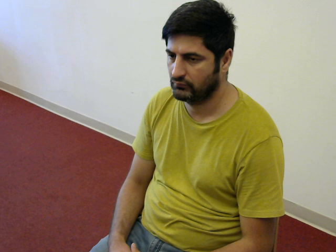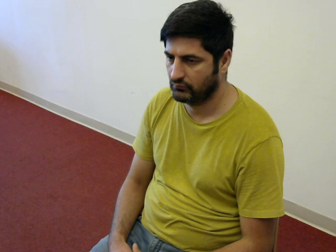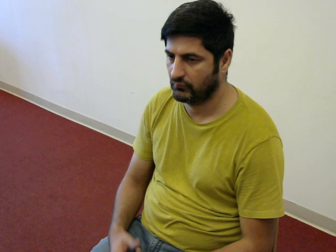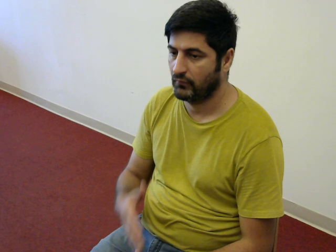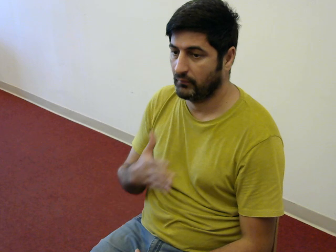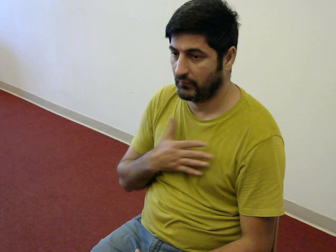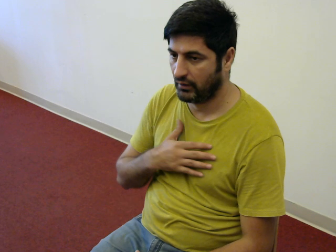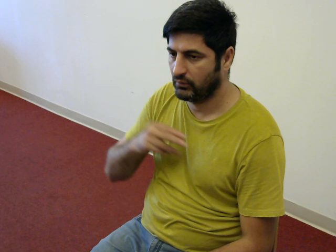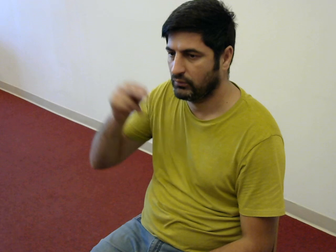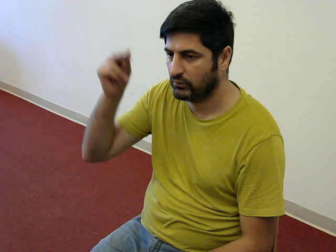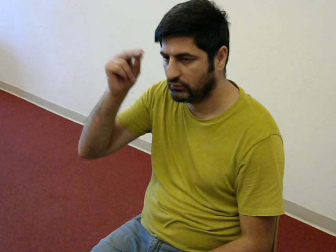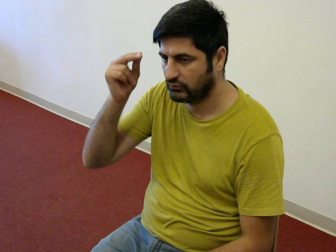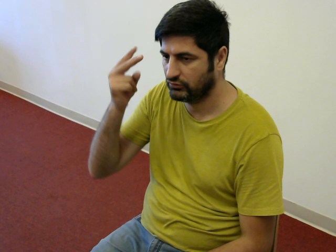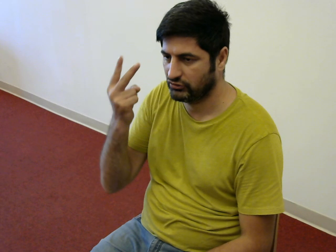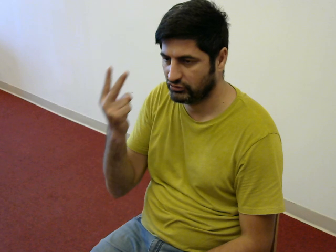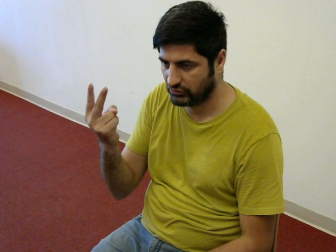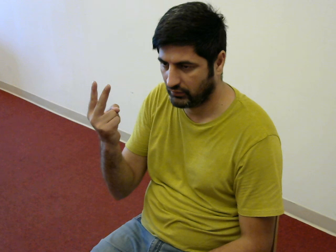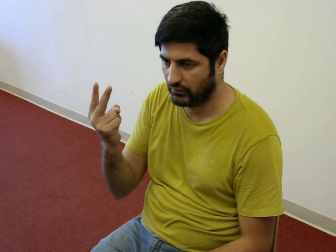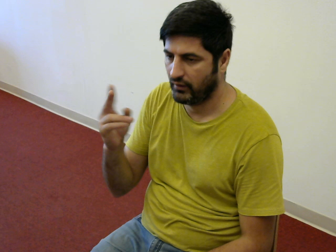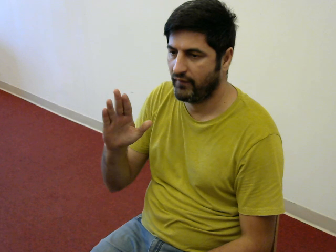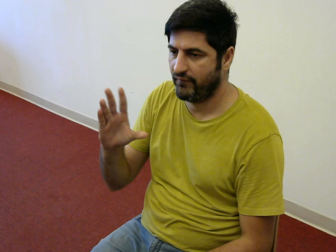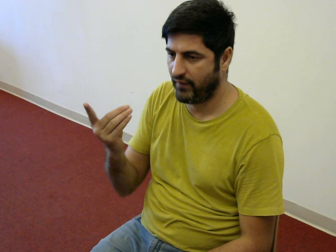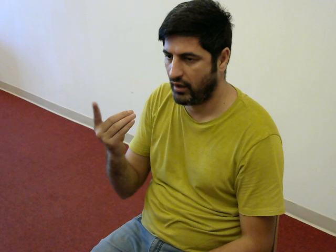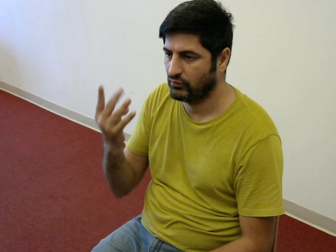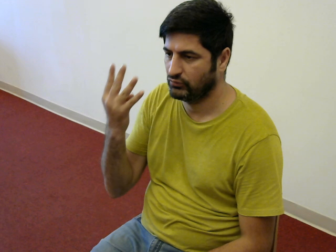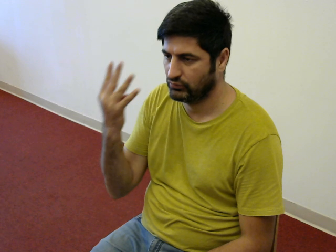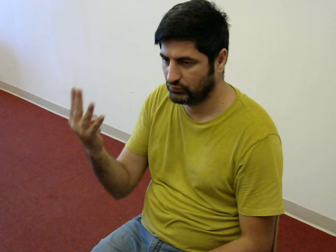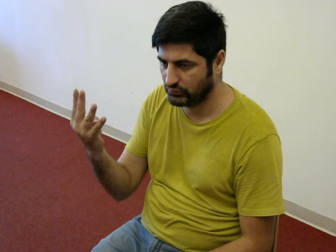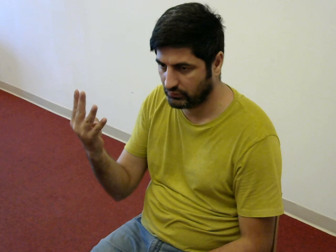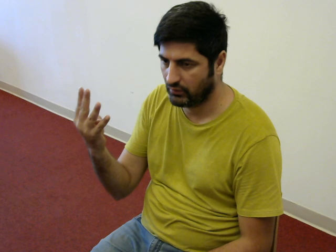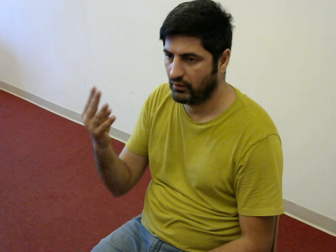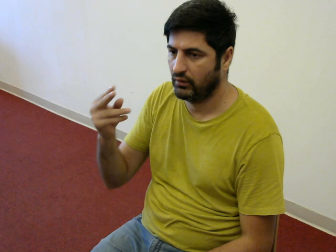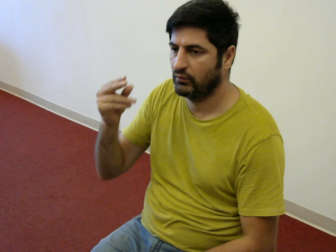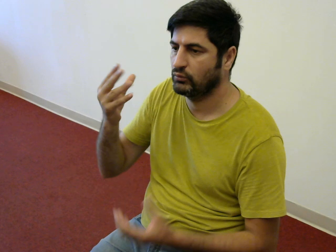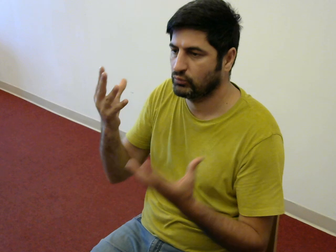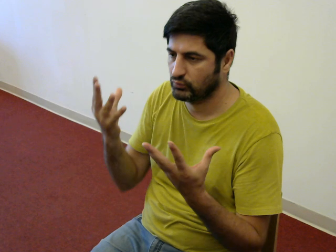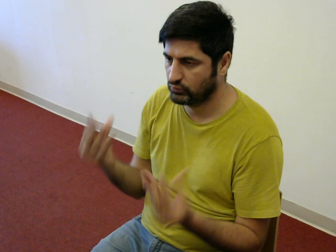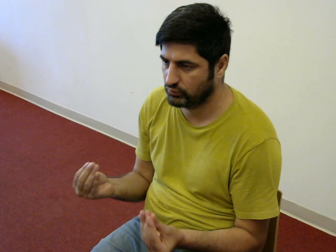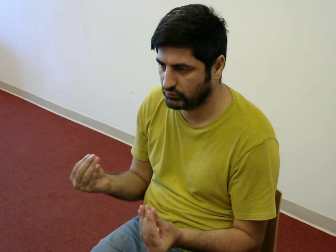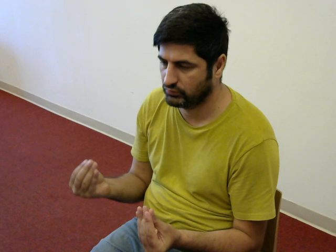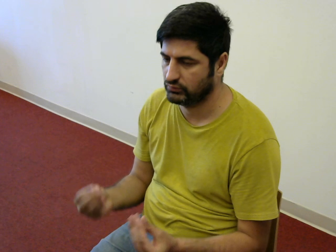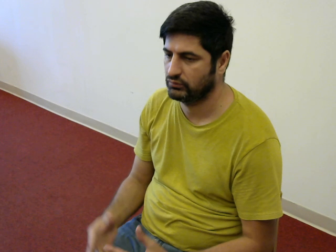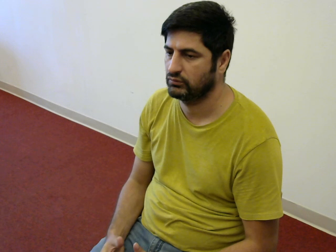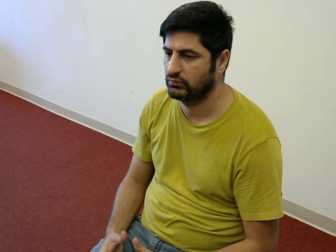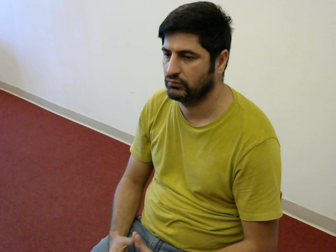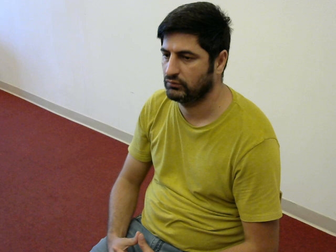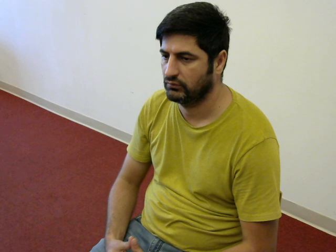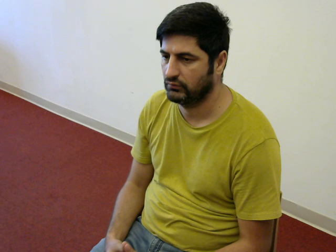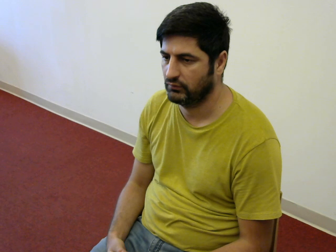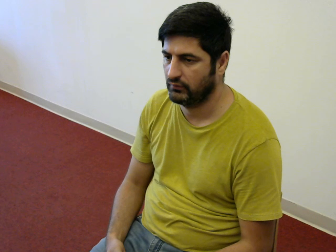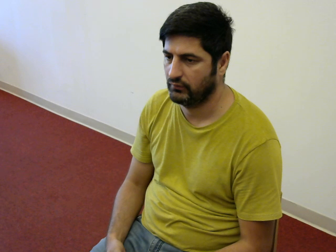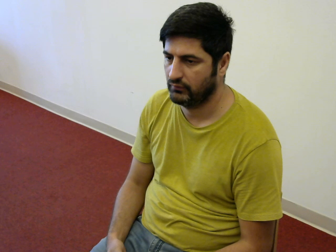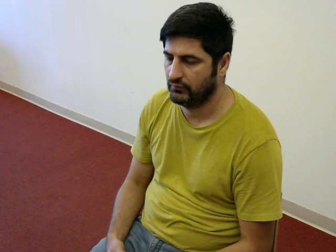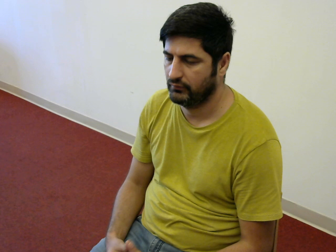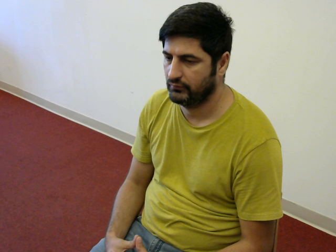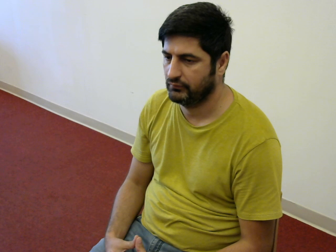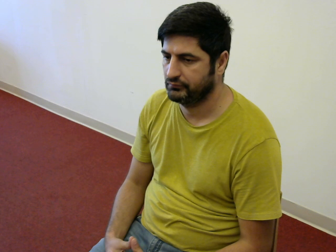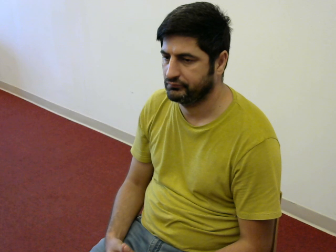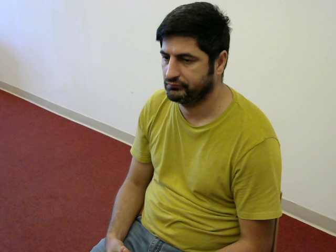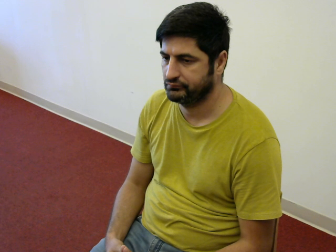Mənim dərslərim 2-ci və 4-cü günlərdir